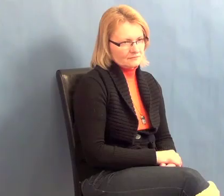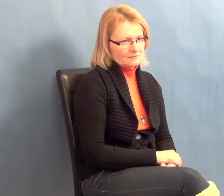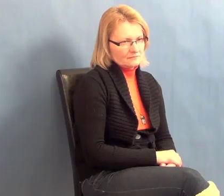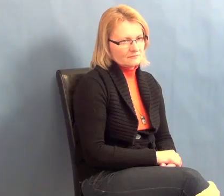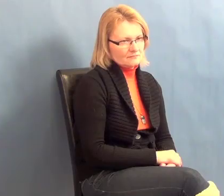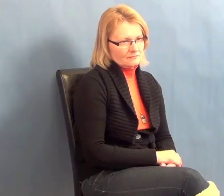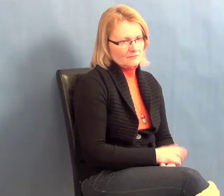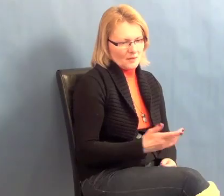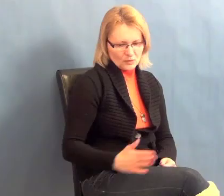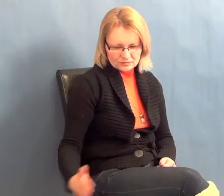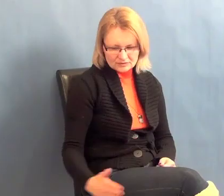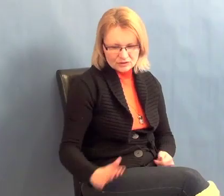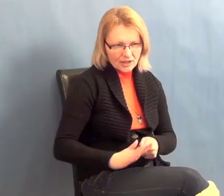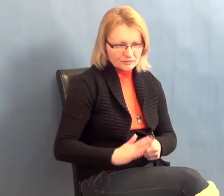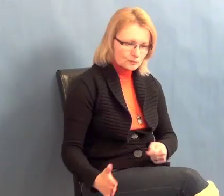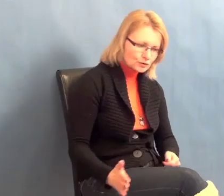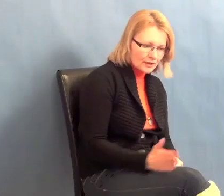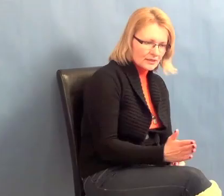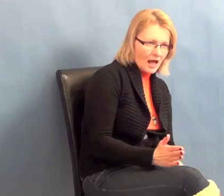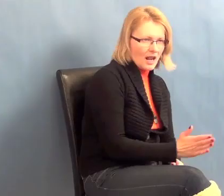Postawione trochę dalej od tej śliskiej powierzchni.